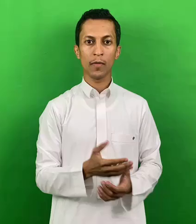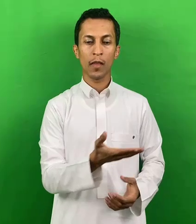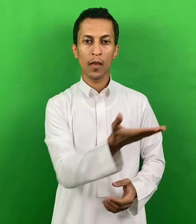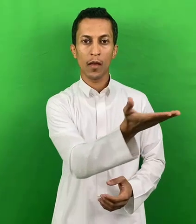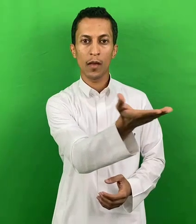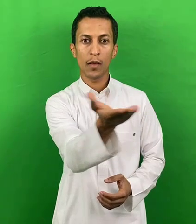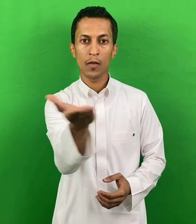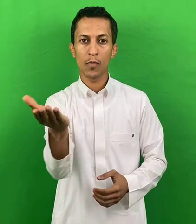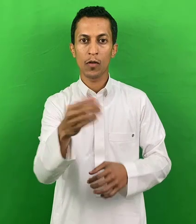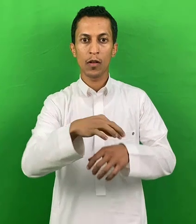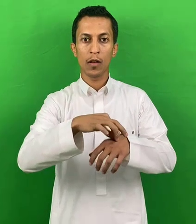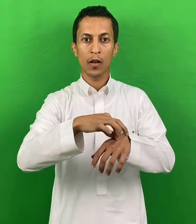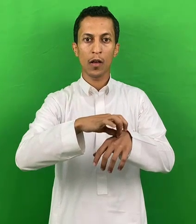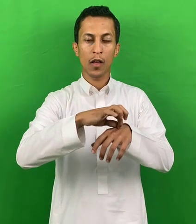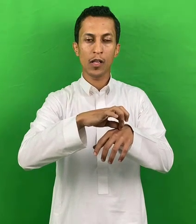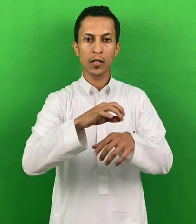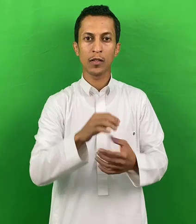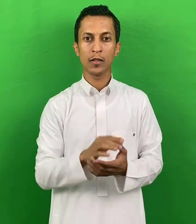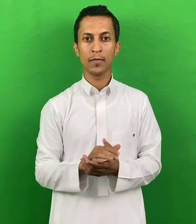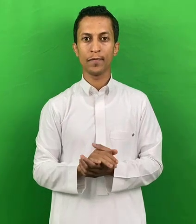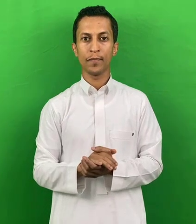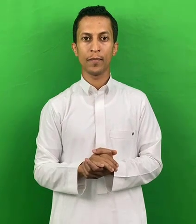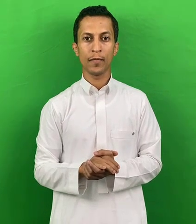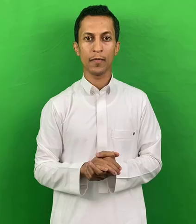أيها الناس